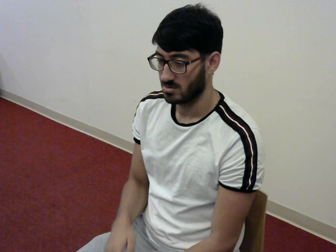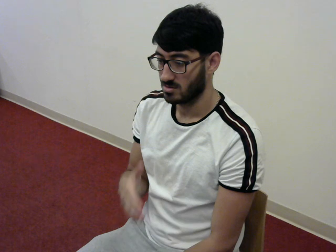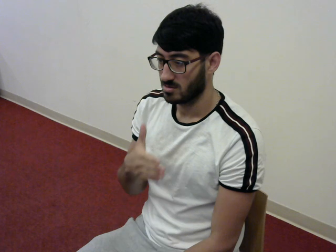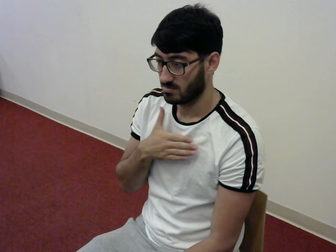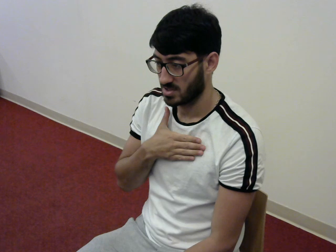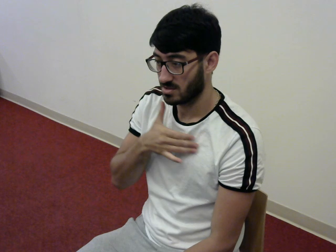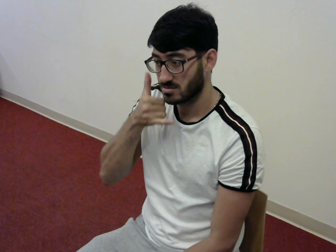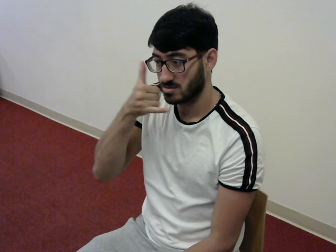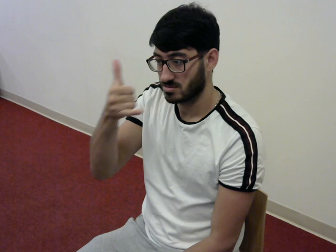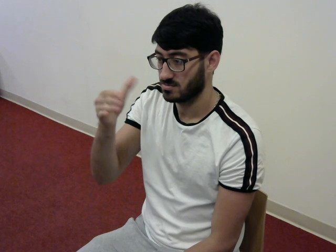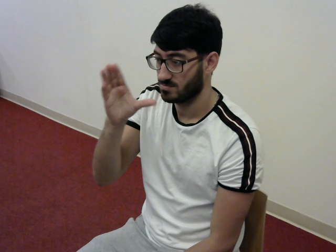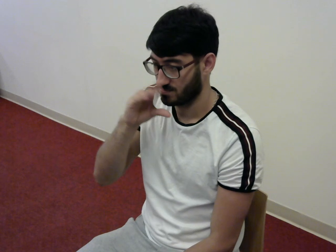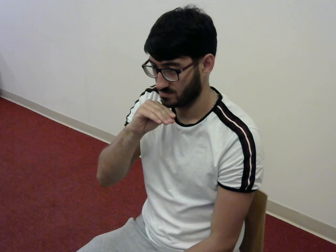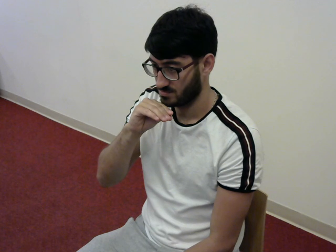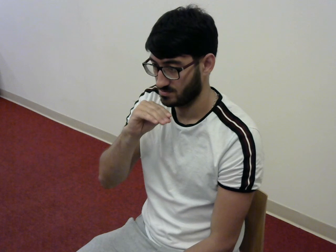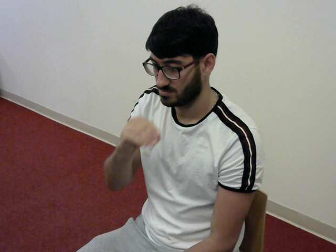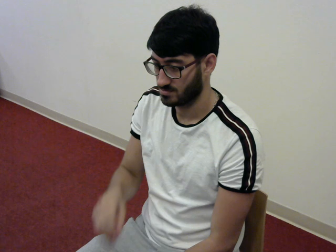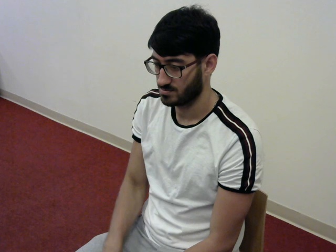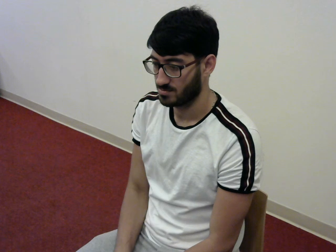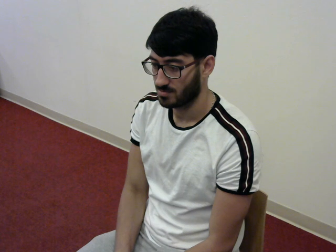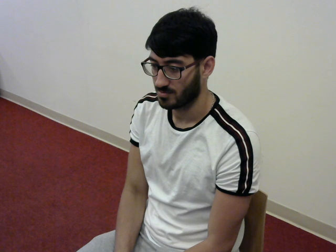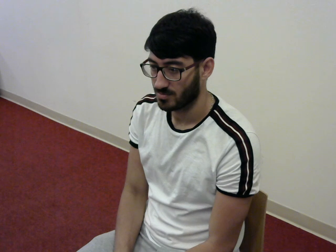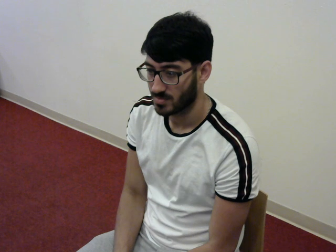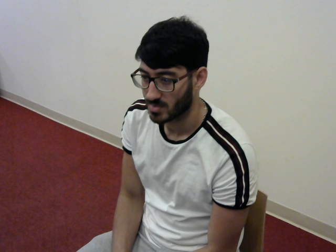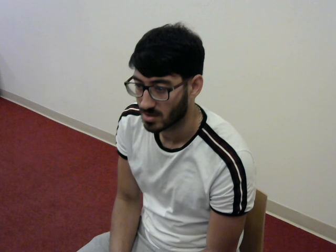Mən zəng edə bilərəmmi?